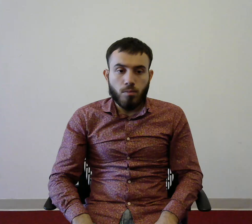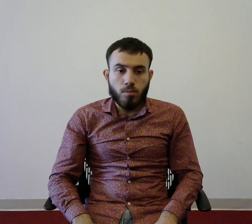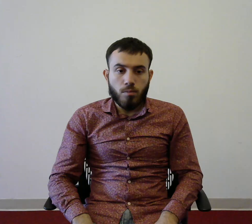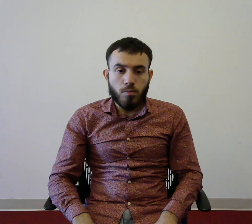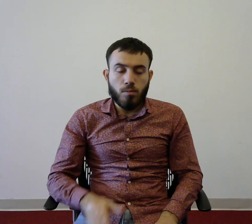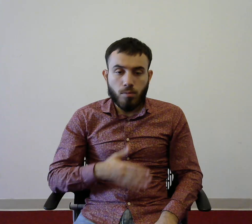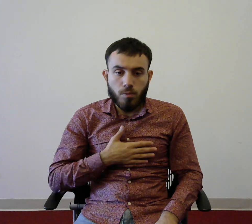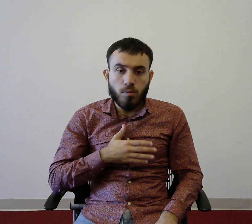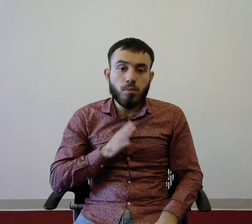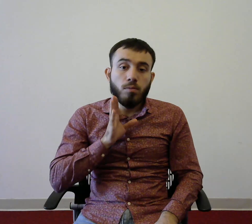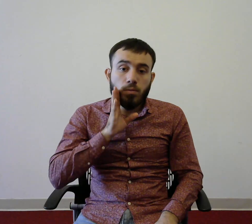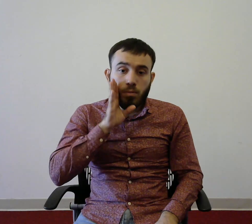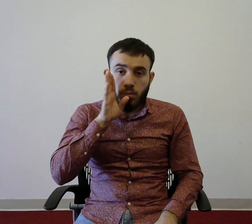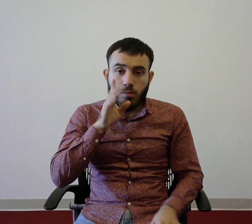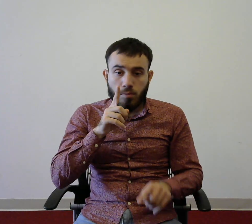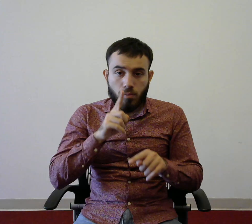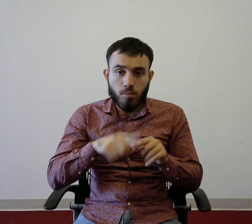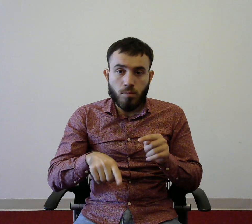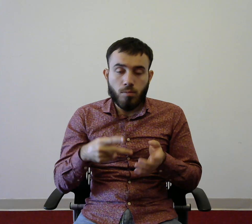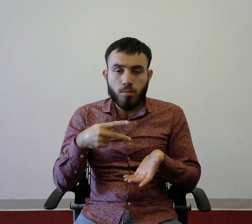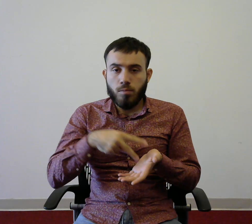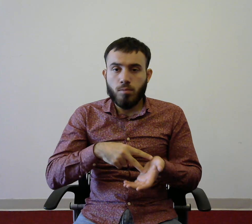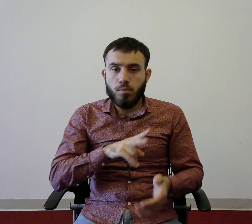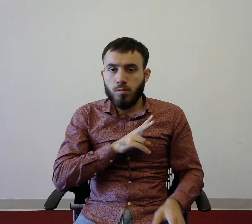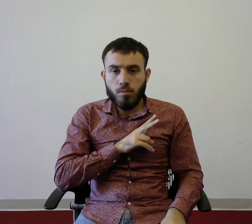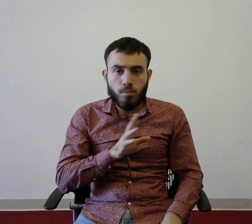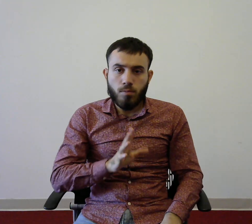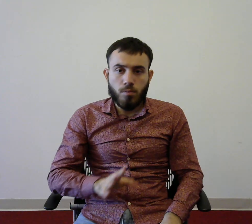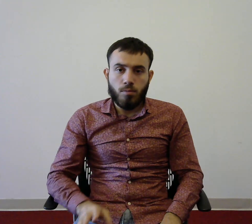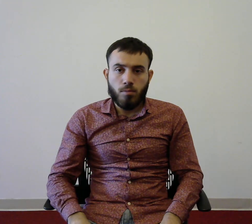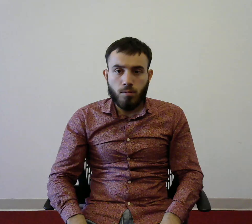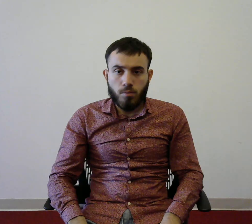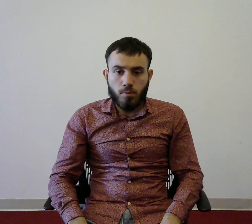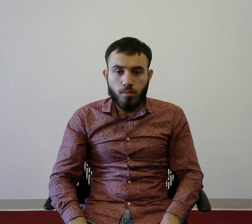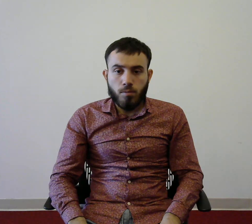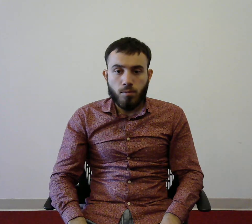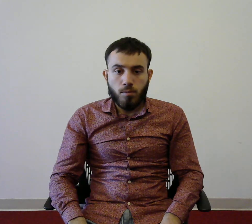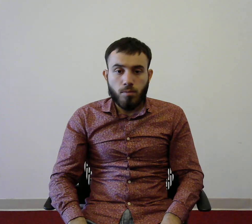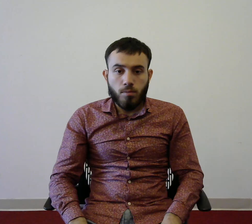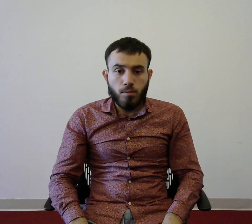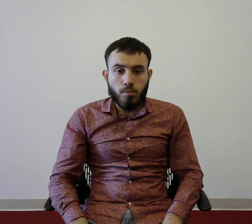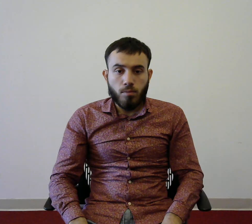Mən səhərlər tez durmağı sevmirəm